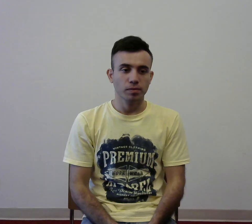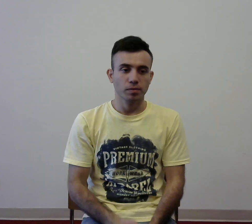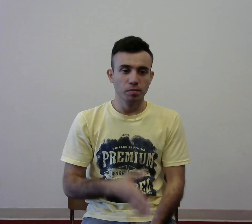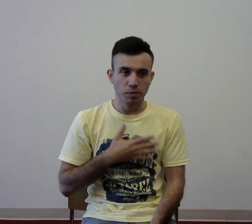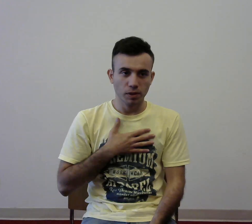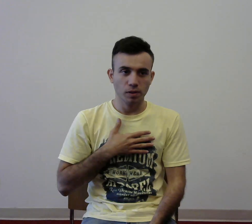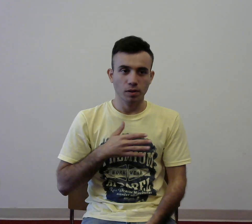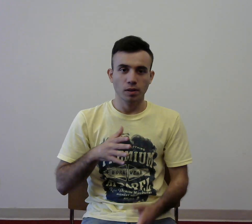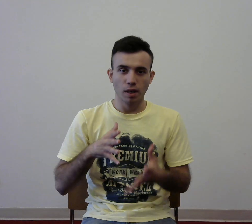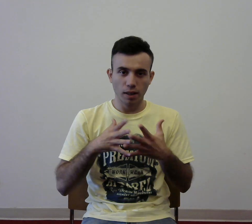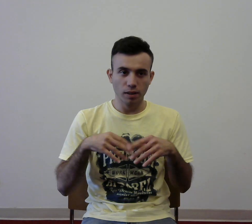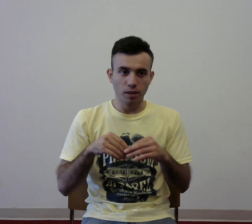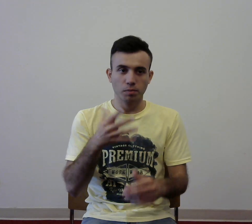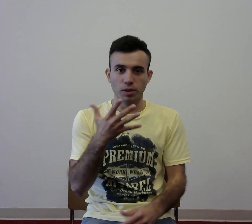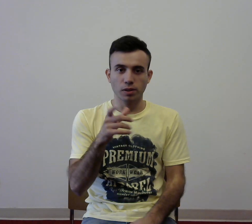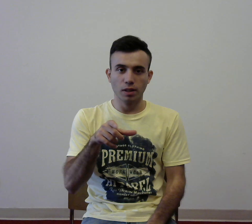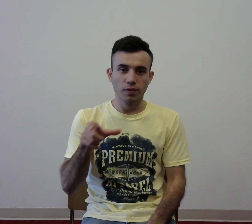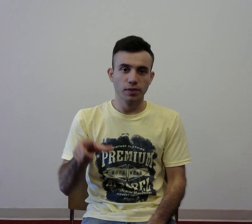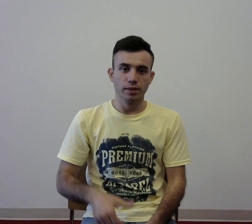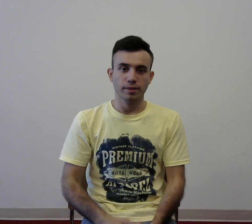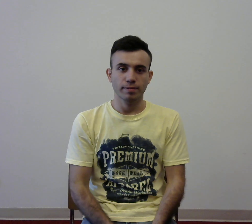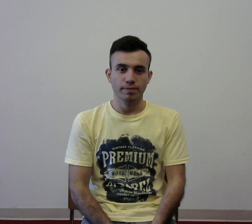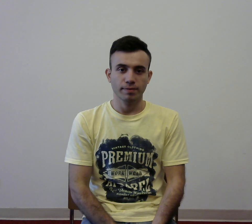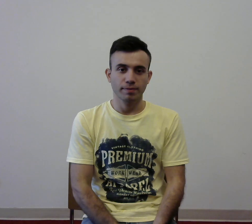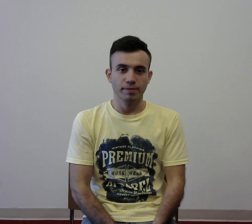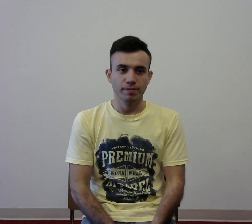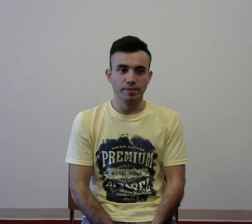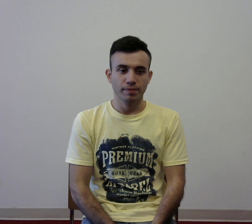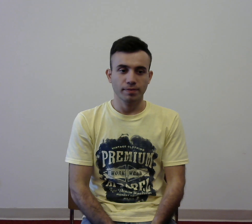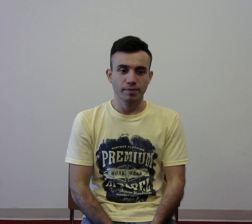Biz ailədə 5 nəfərik